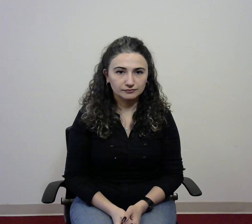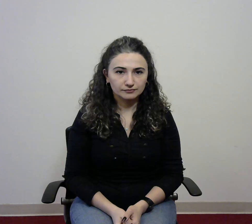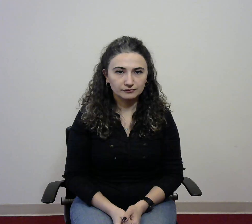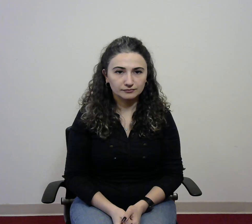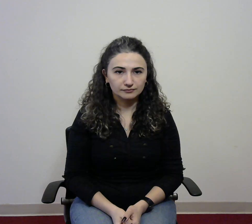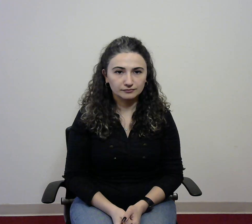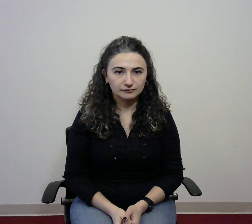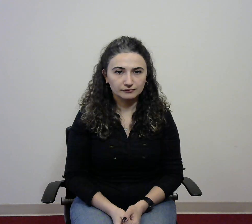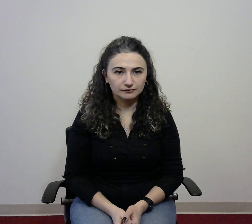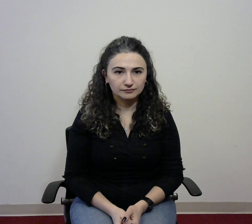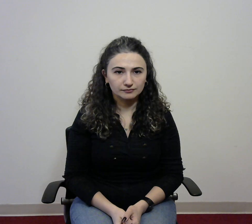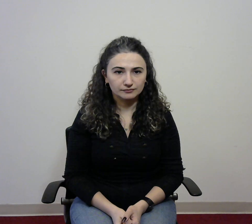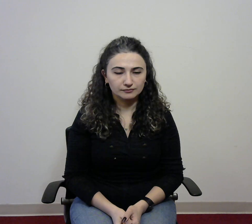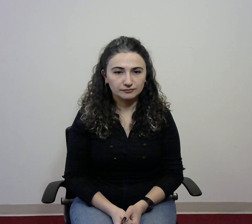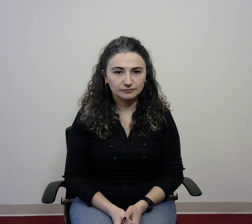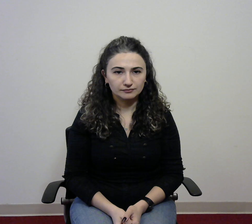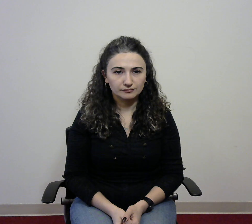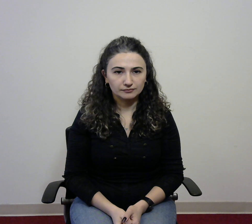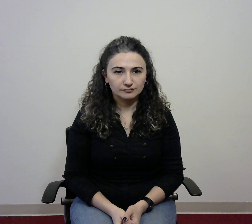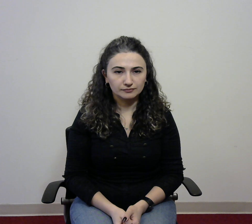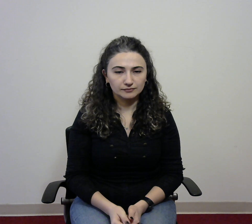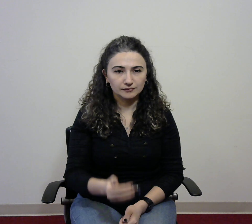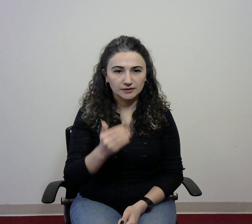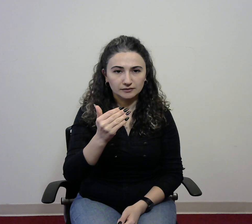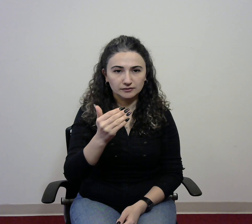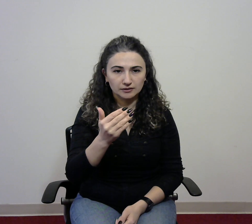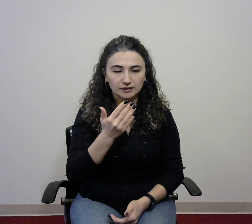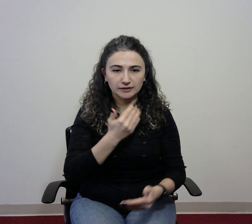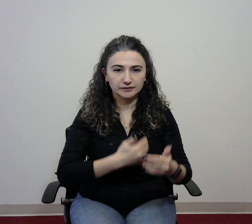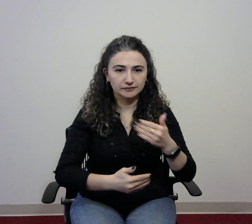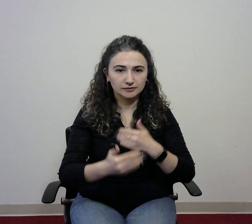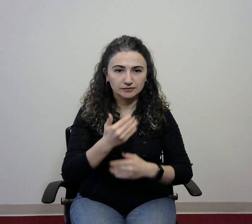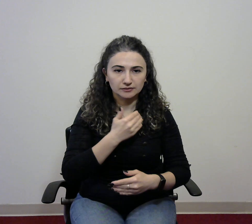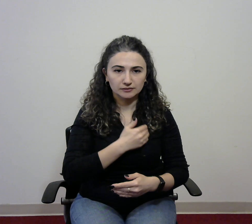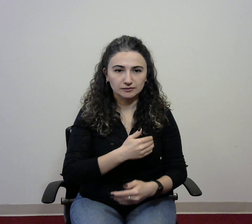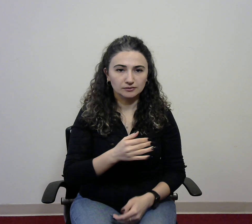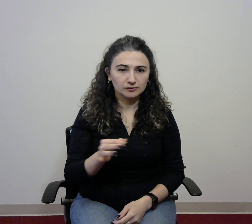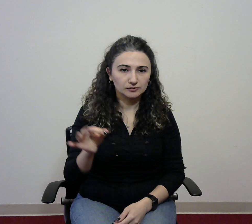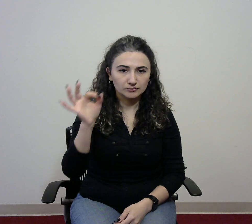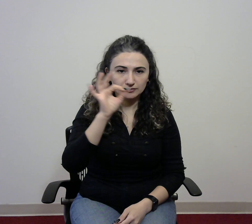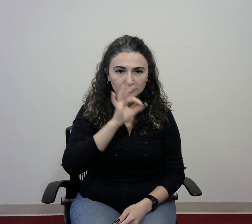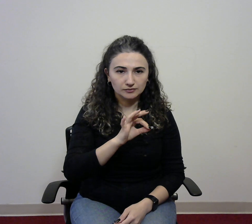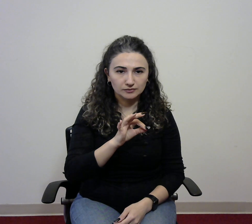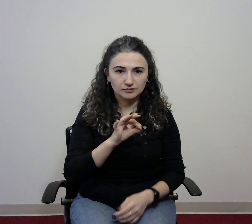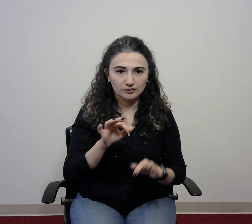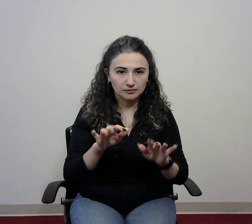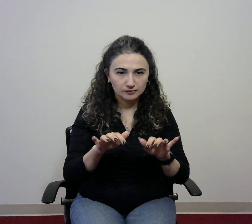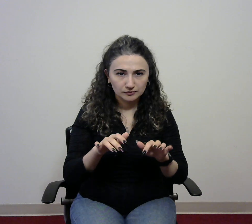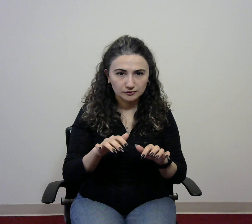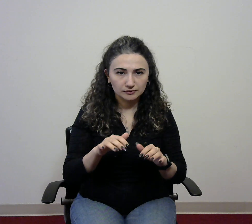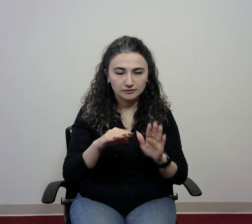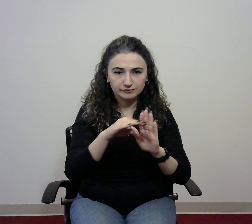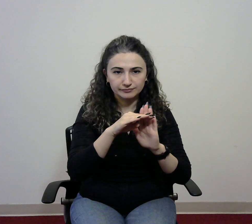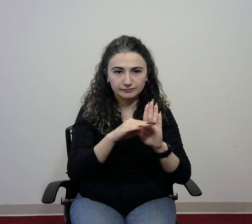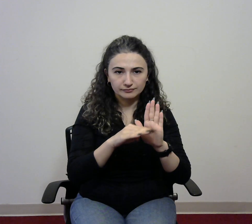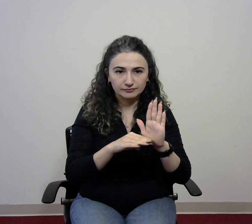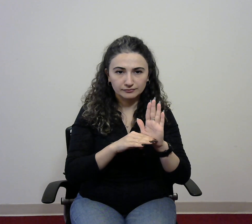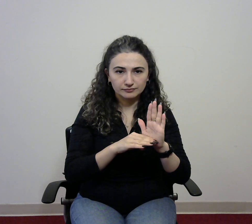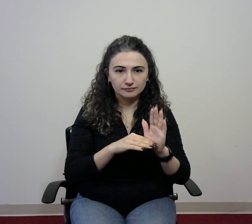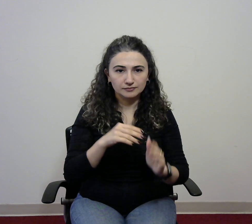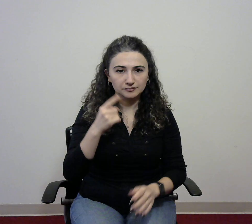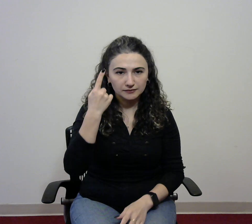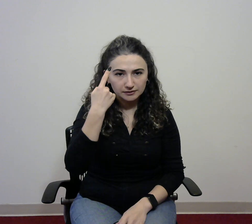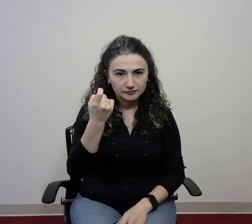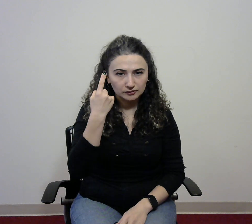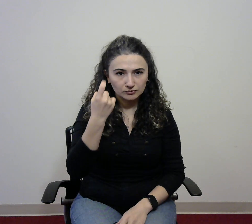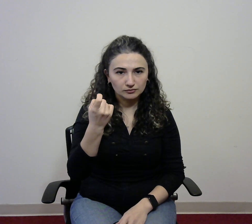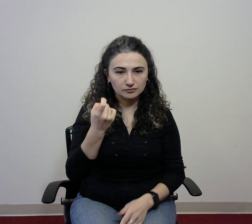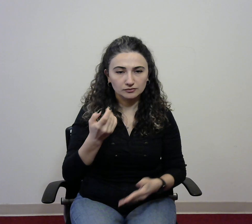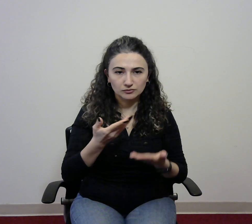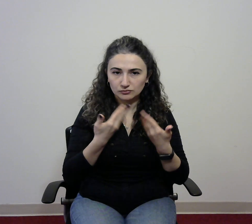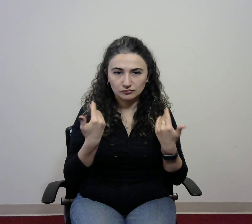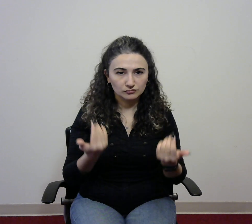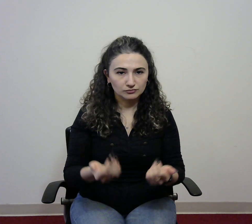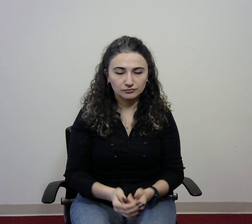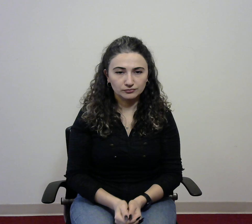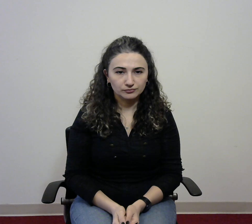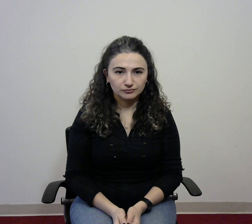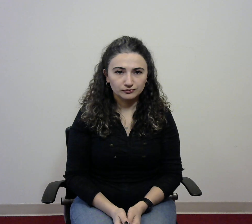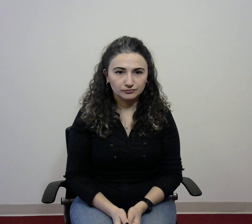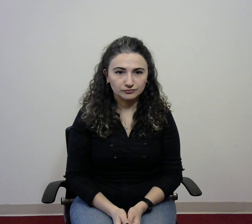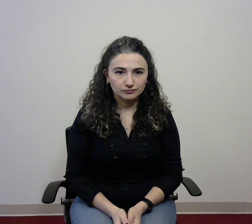Sizin əlilliyiniz haqqınızda sistemdə məlumat yoxdur